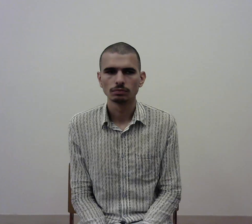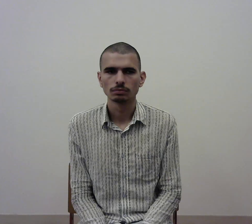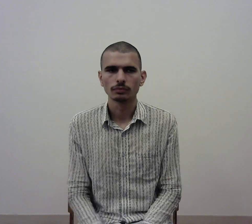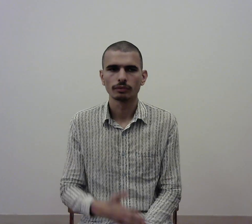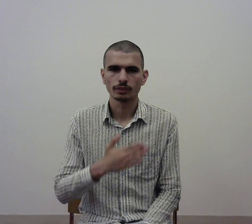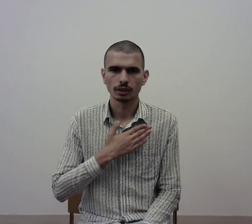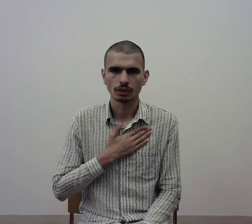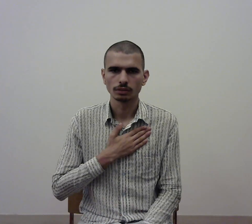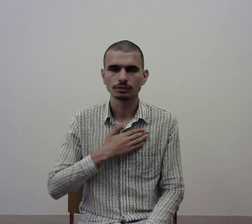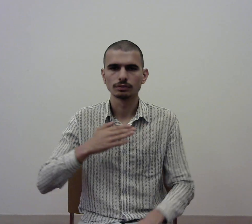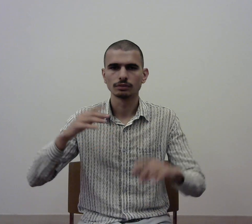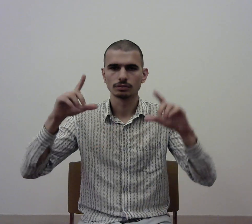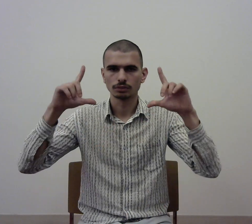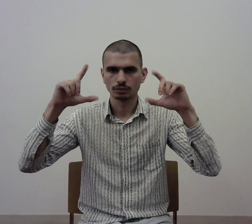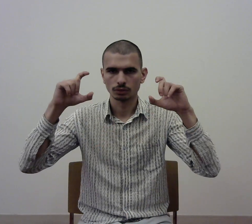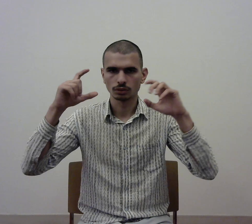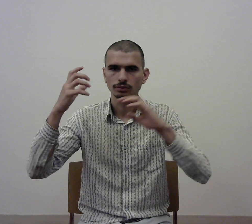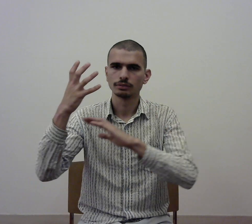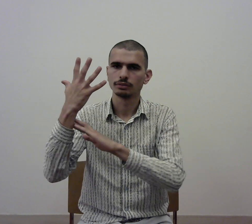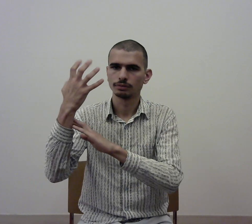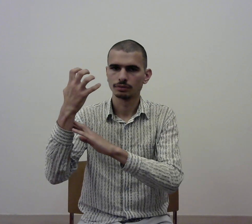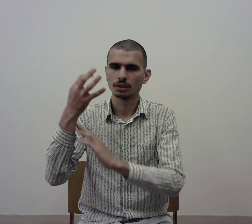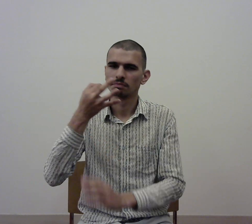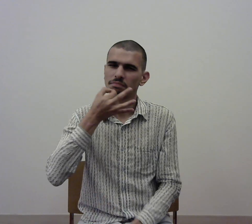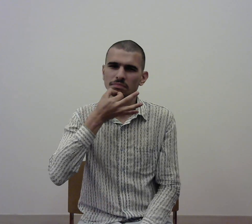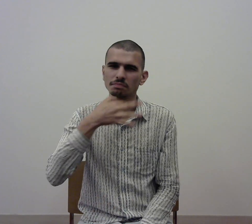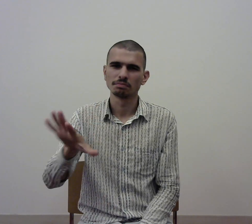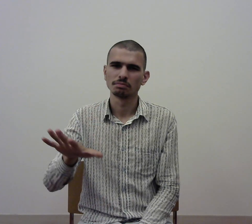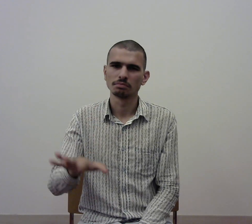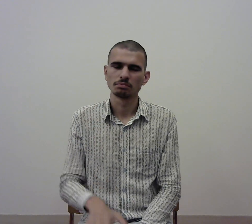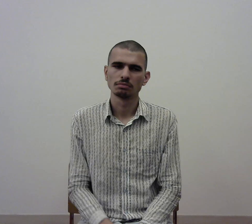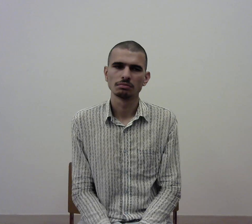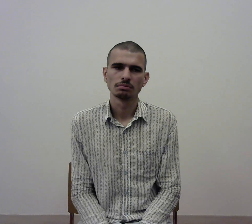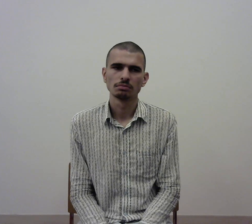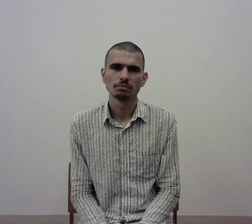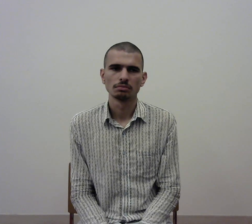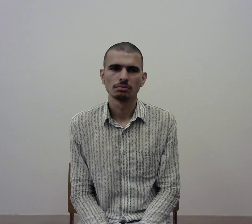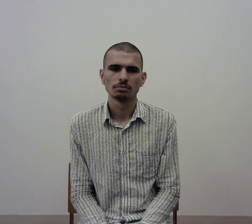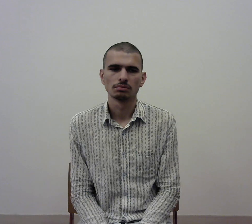Mənim şəkil çəkdirməkdən xoşum gəlir